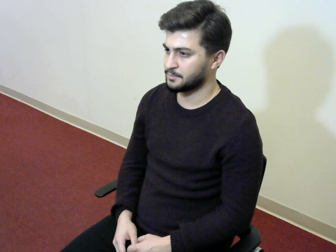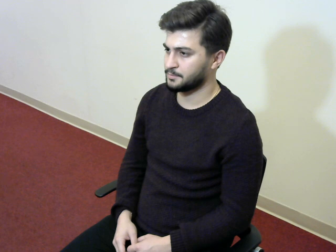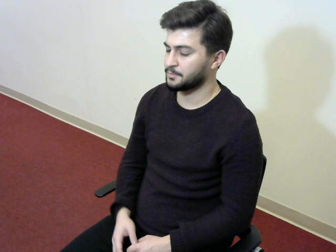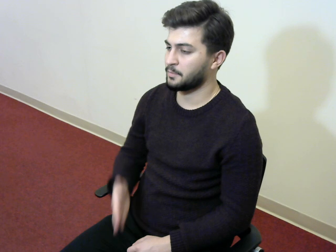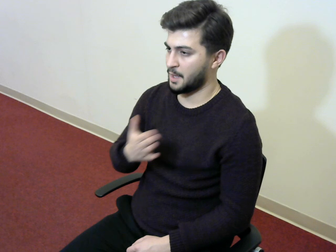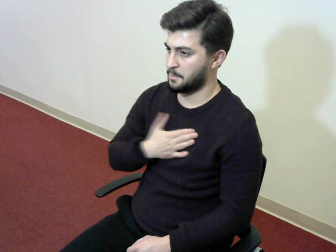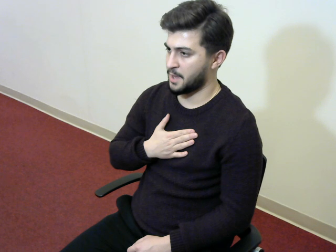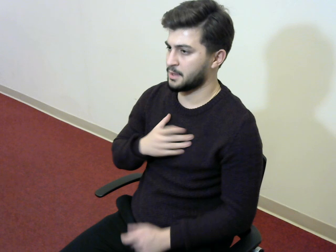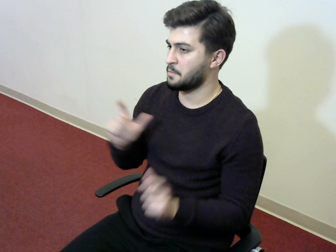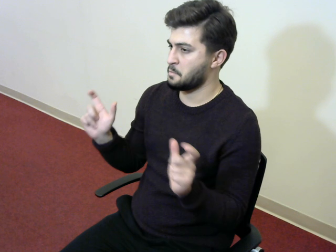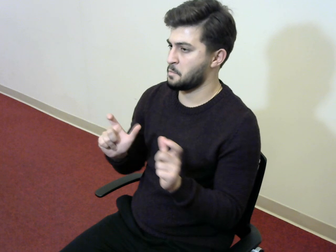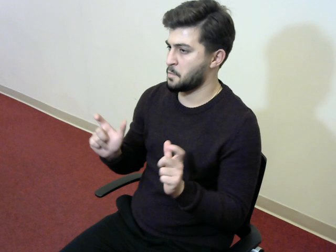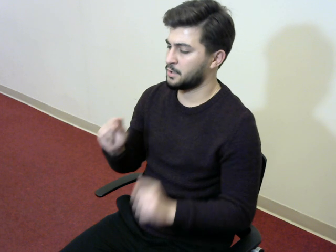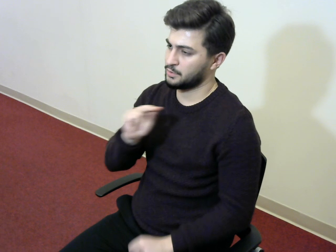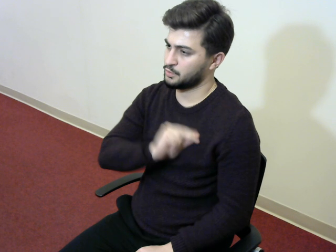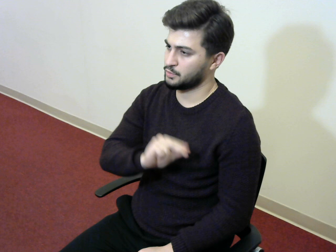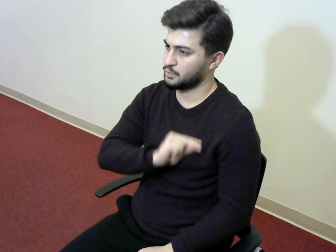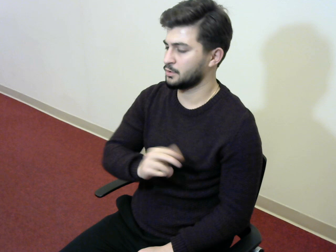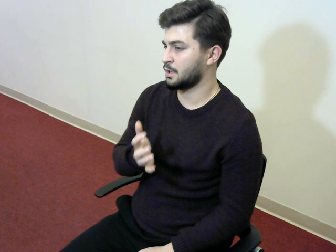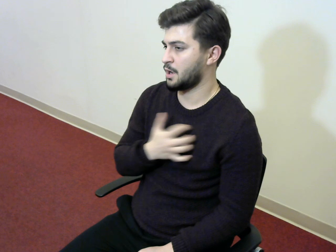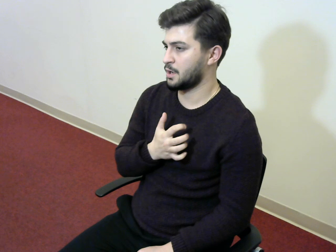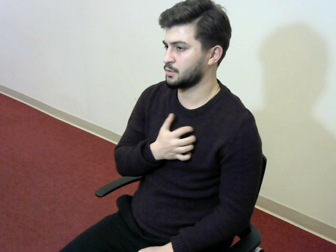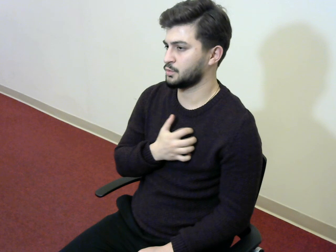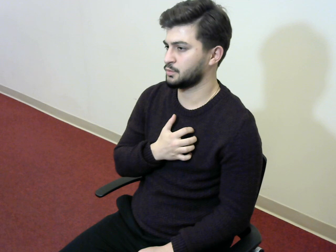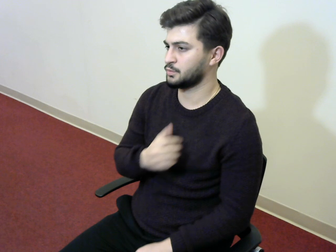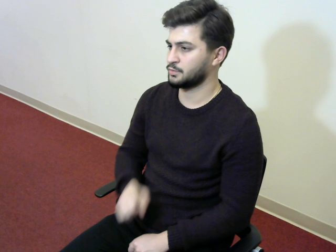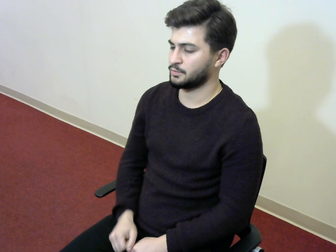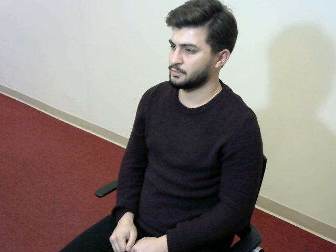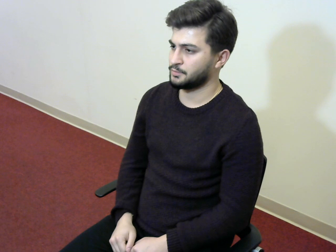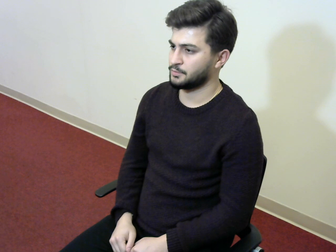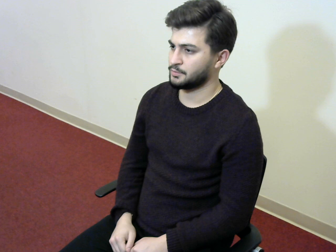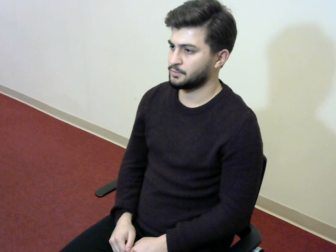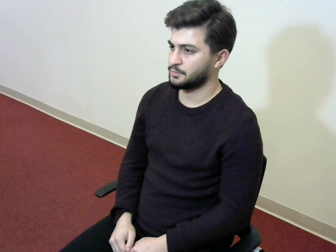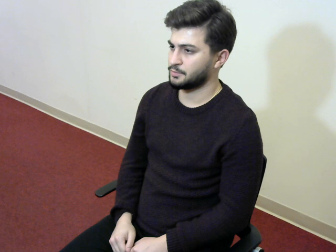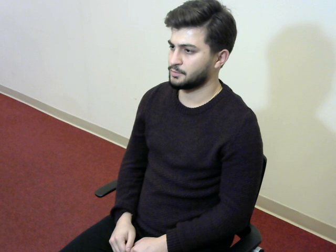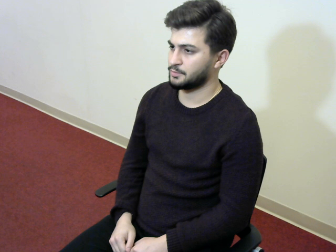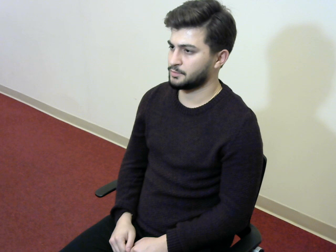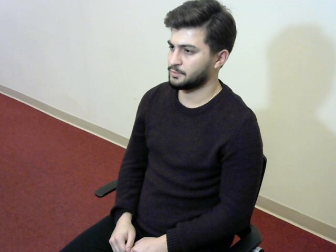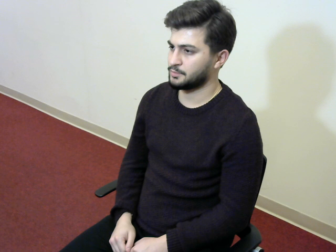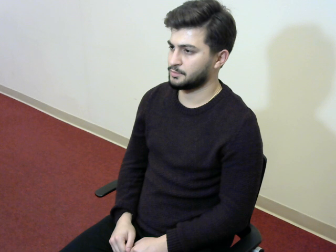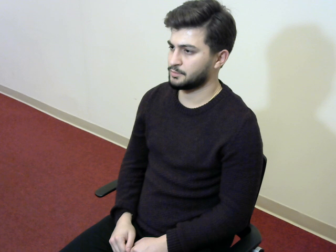Mən marketdə işləmək istəyirəm